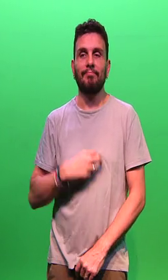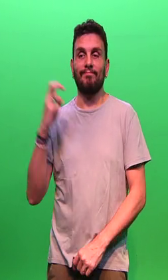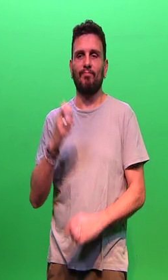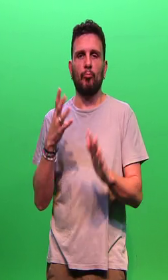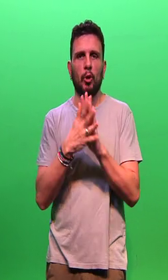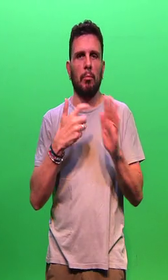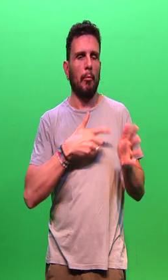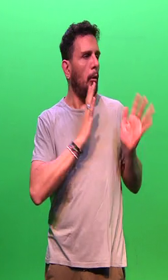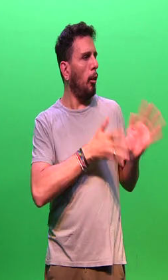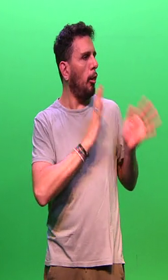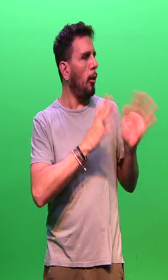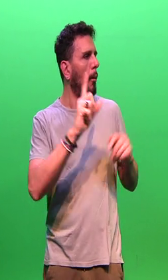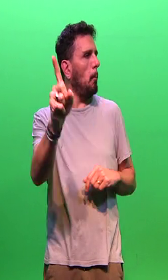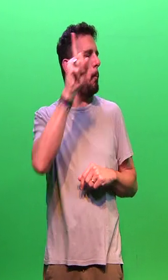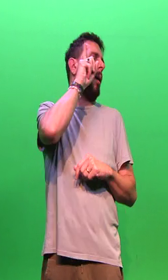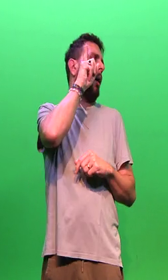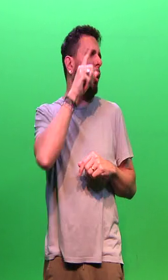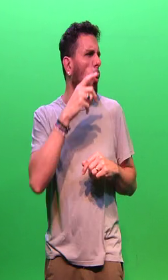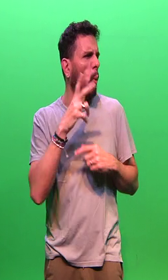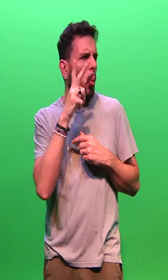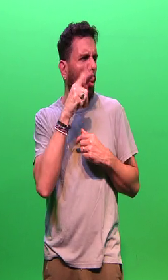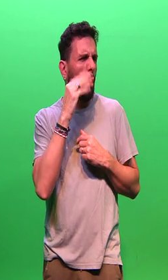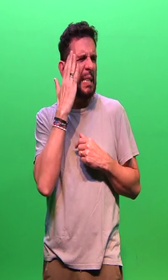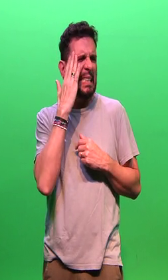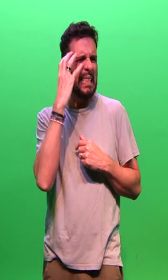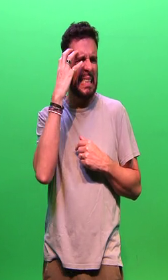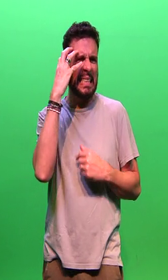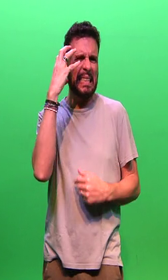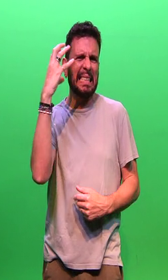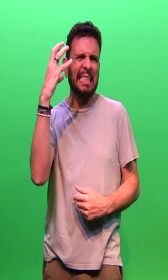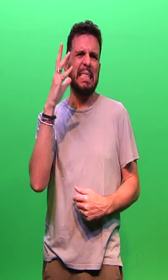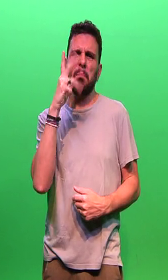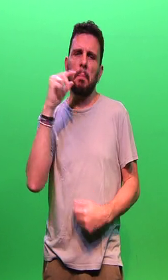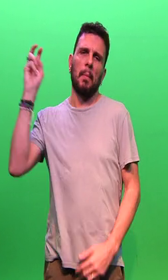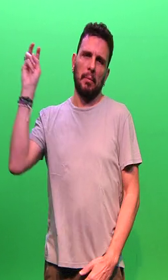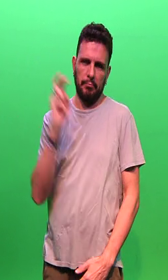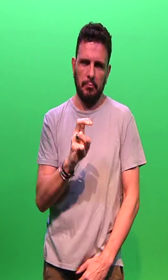Vinc perquè estava signant, estava mirant cap a un costat, no ho he vist i m'he donat un cop amb un pal, m'he fet mal i se m'ha inflat l'ull, i per això he vingut.